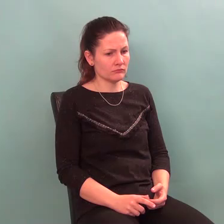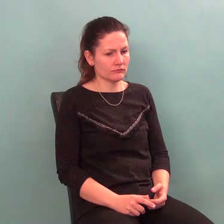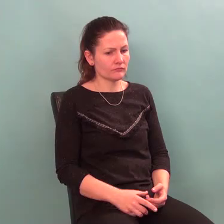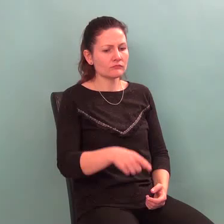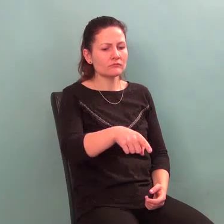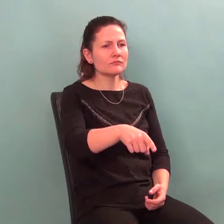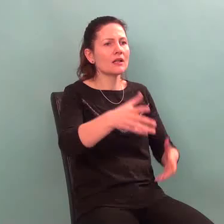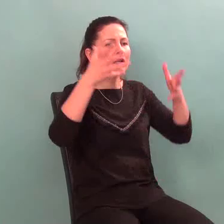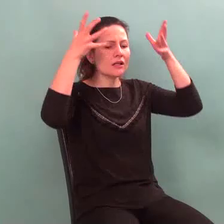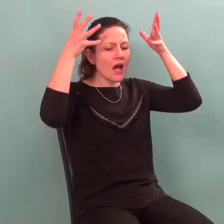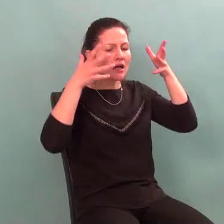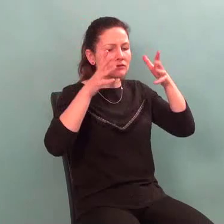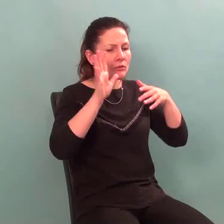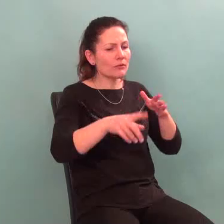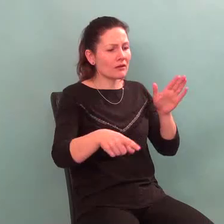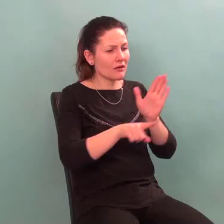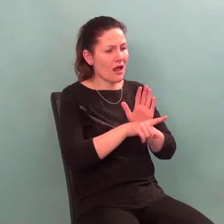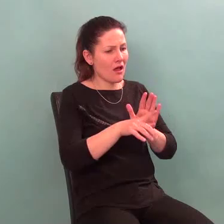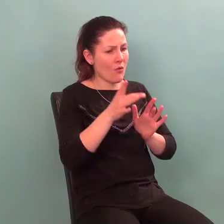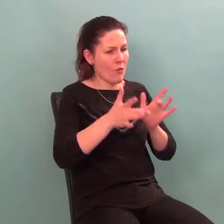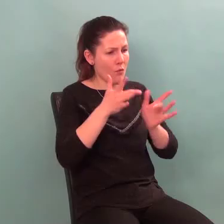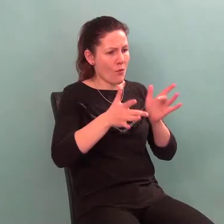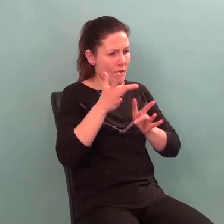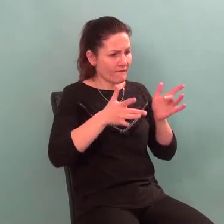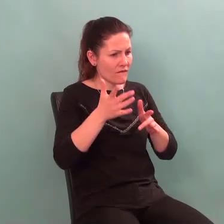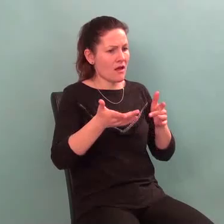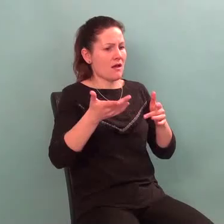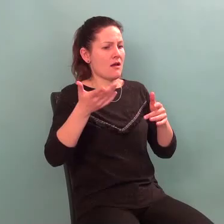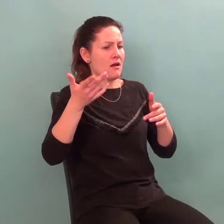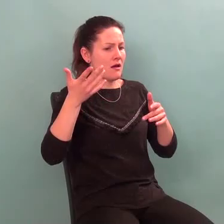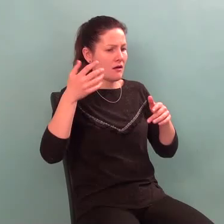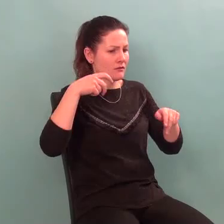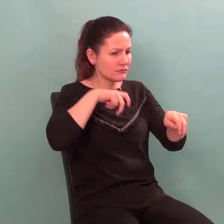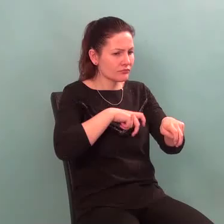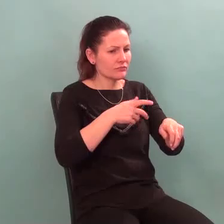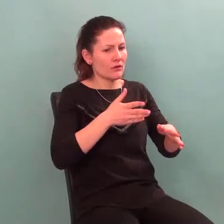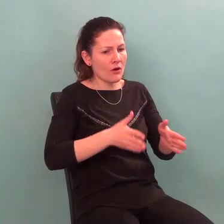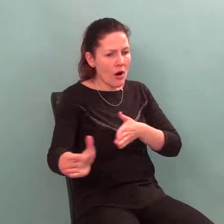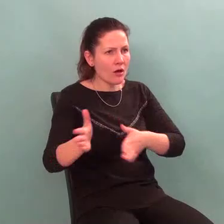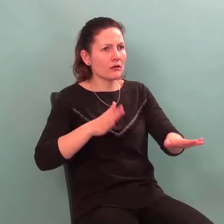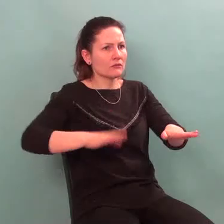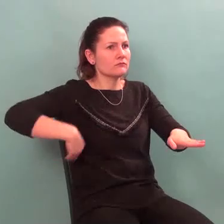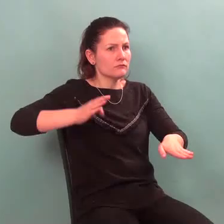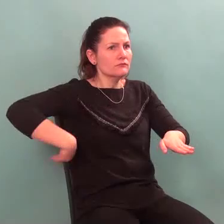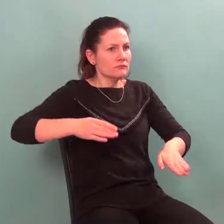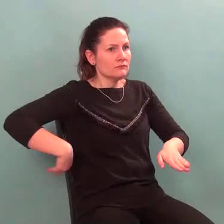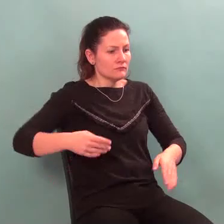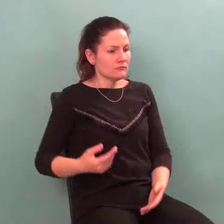Kask jest dla rowerzystów, osób, którzy jeżdżą na hulajnodze lub na deskorolce.